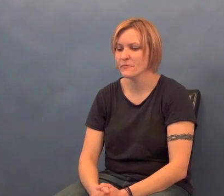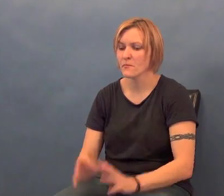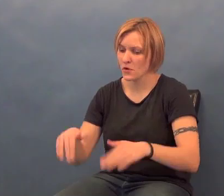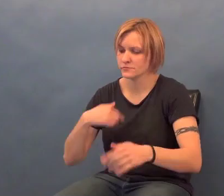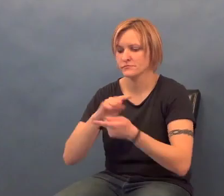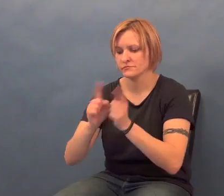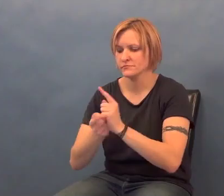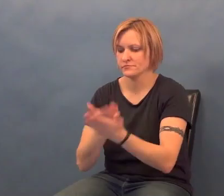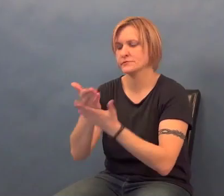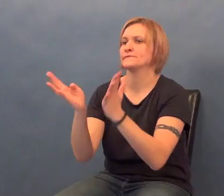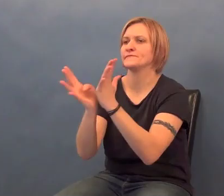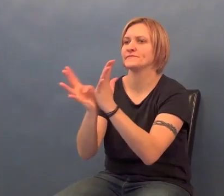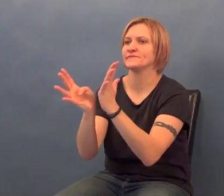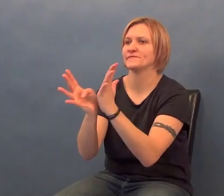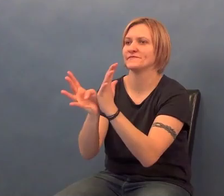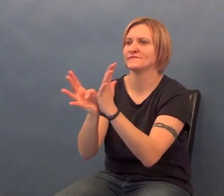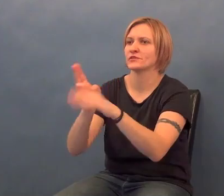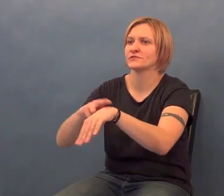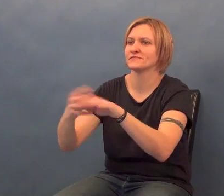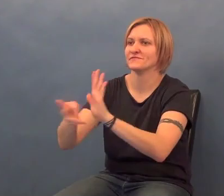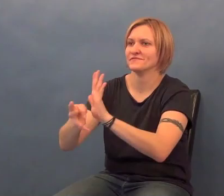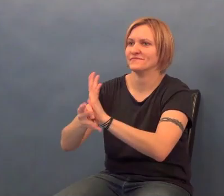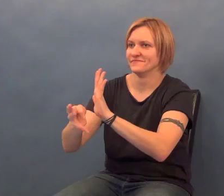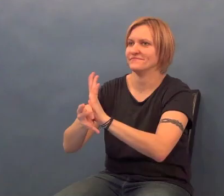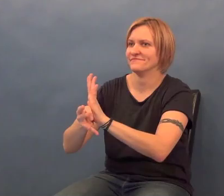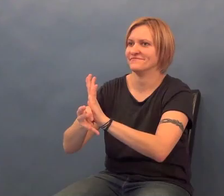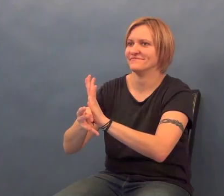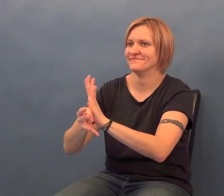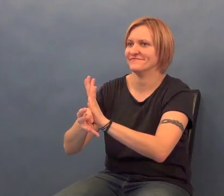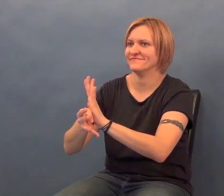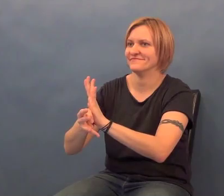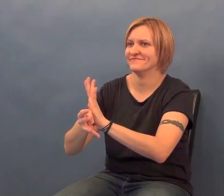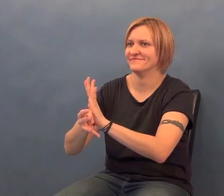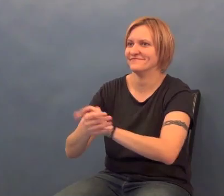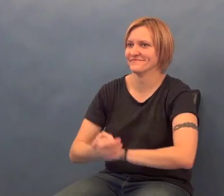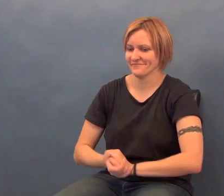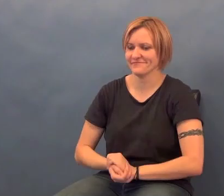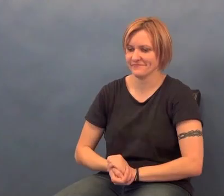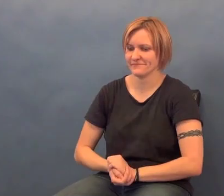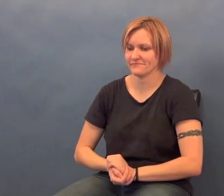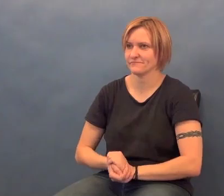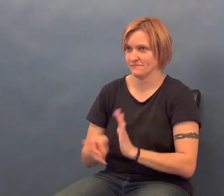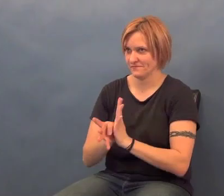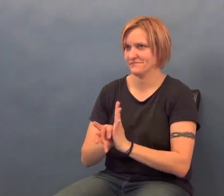Mogę się spotkać, proponuję dziewiętnastego o godzinie dziewiętnastej.